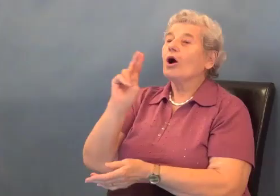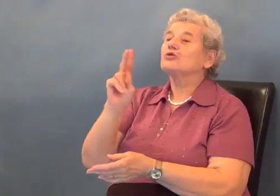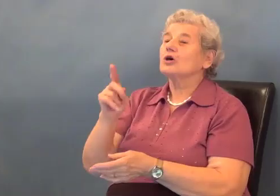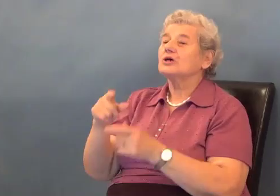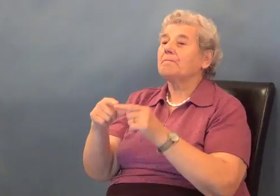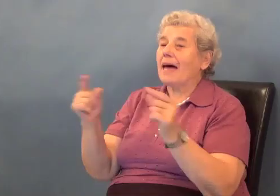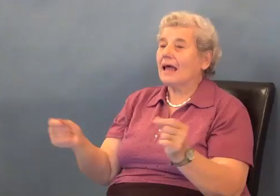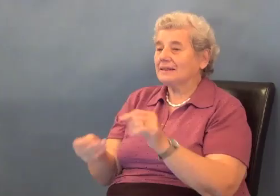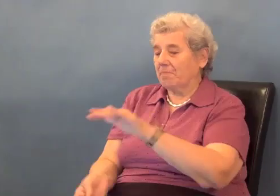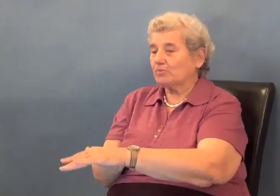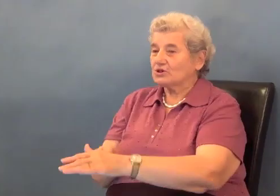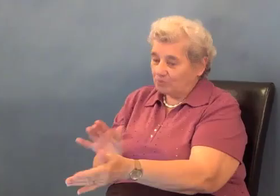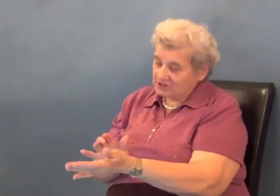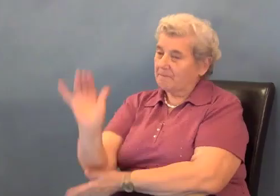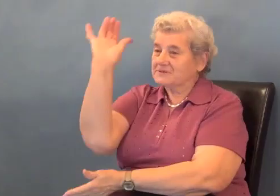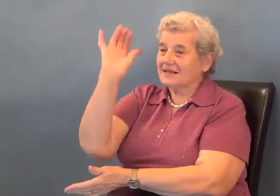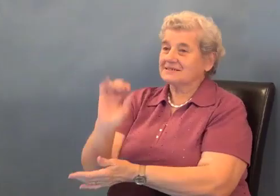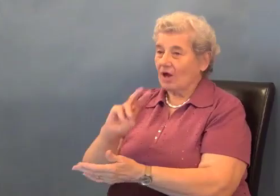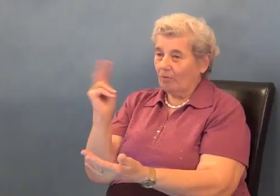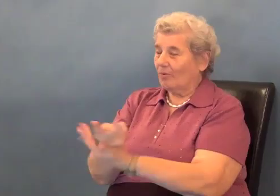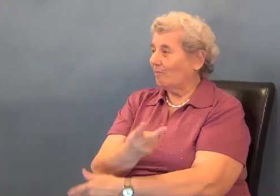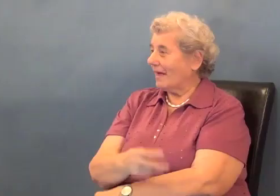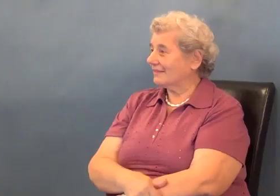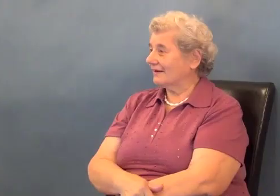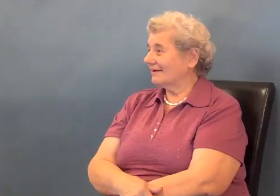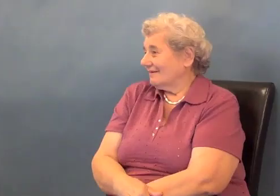Ktoś banana podłożył, więc poślizgnął się i upadł.